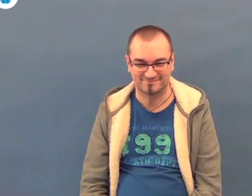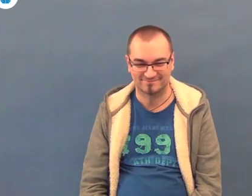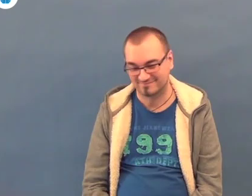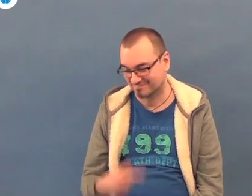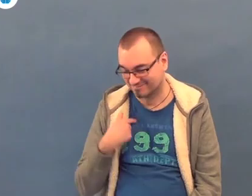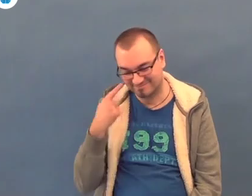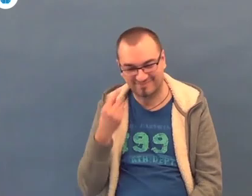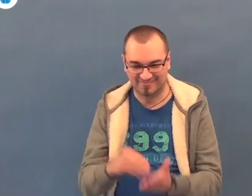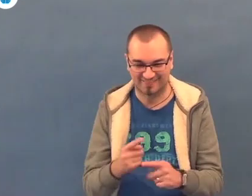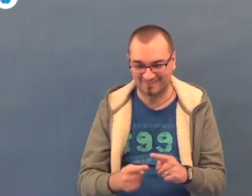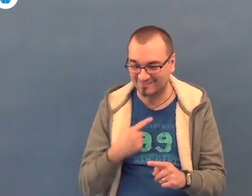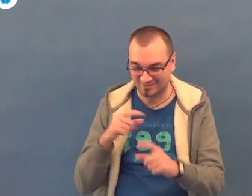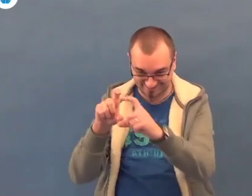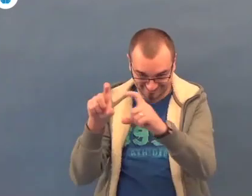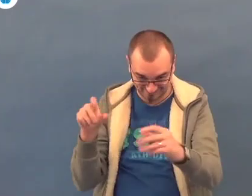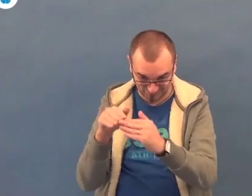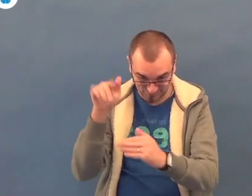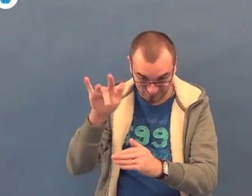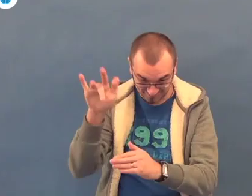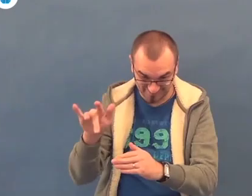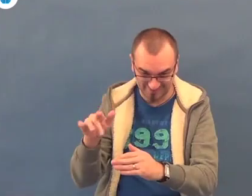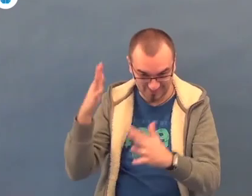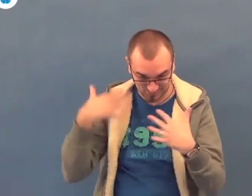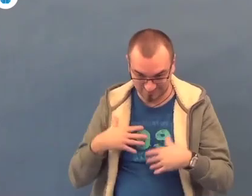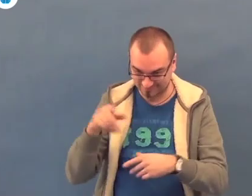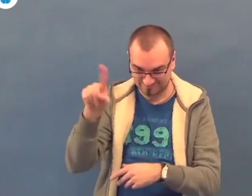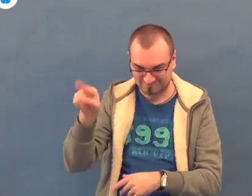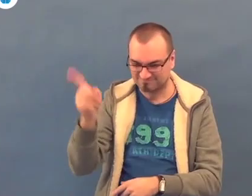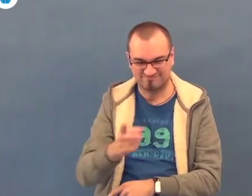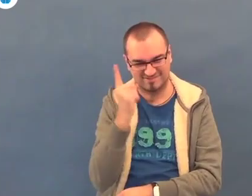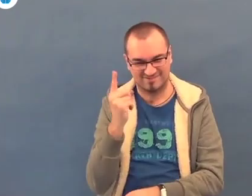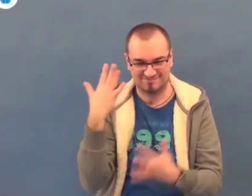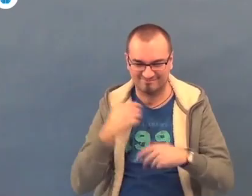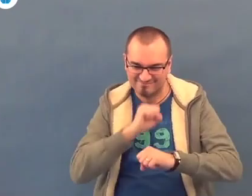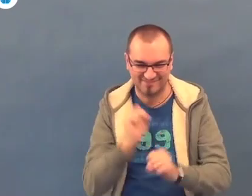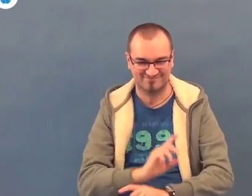Ja trochę dodam od siebie: w środku tego budynku jest całkowity zakaz kąpieli.